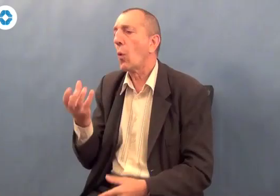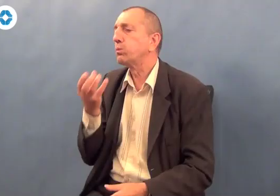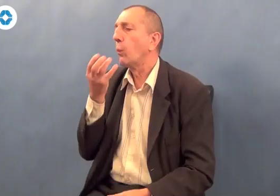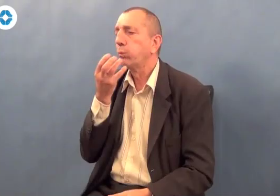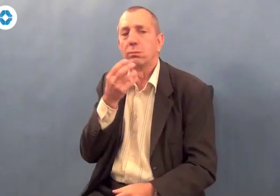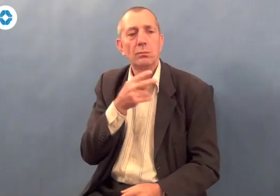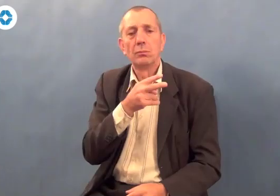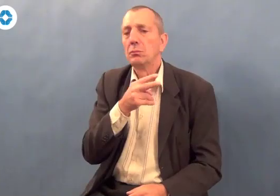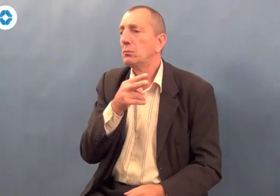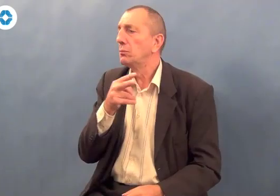Patrzy na nich.